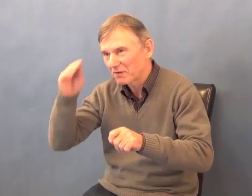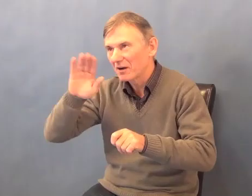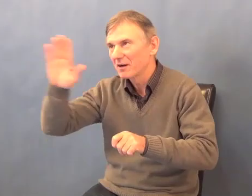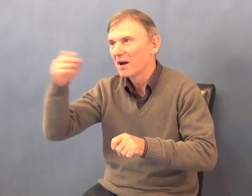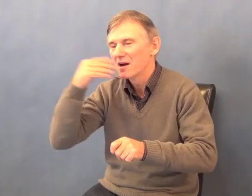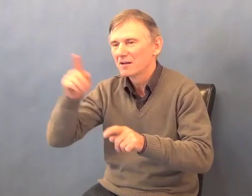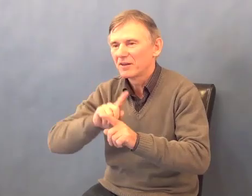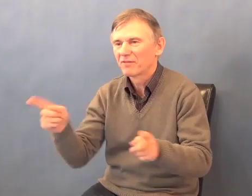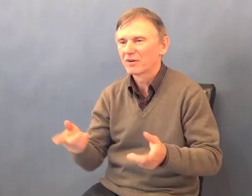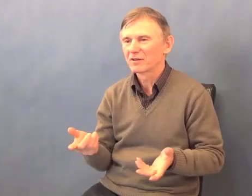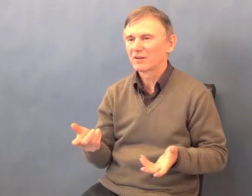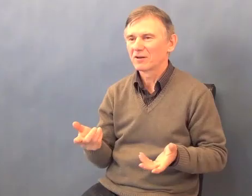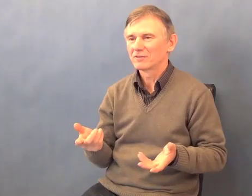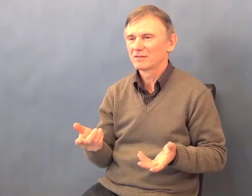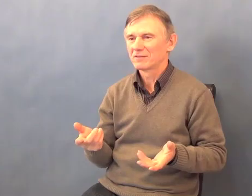W szkole wisi plakat, że na przerwie jeść nie wolno.